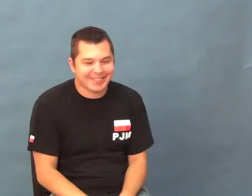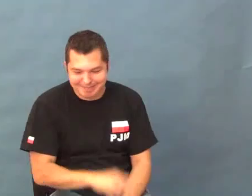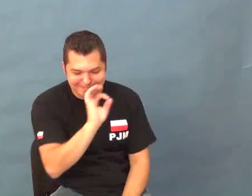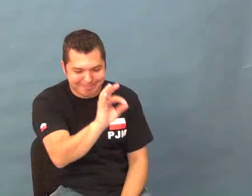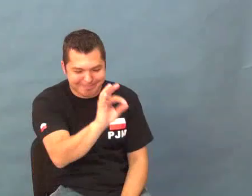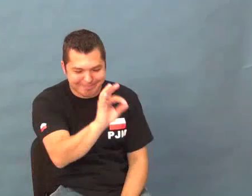Dobrze.